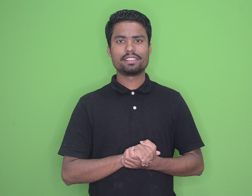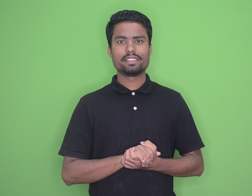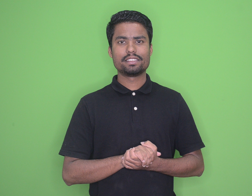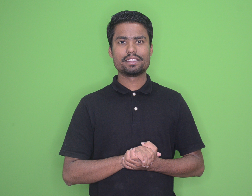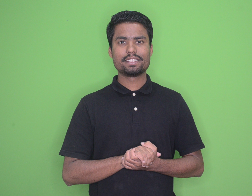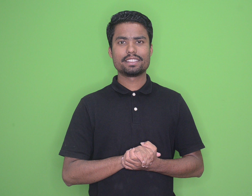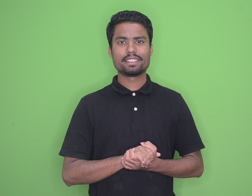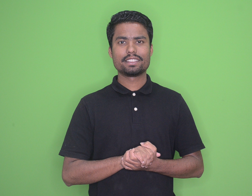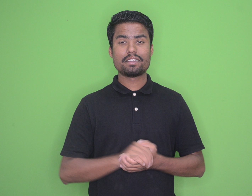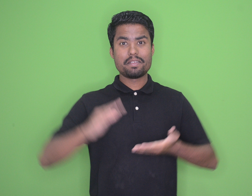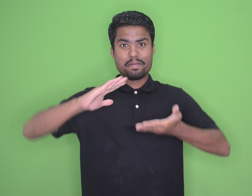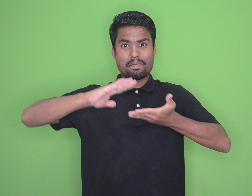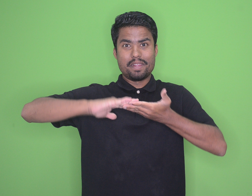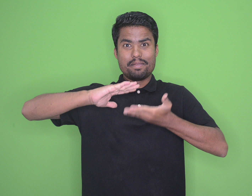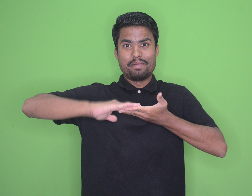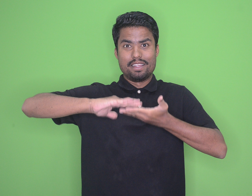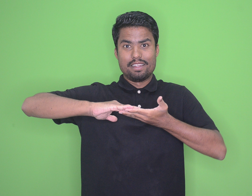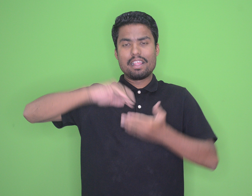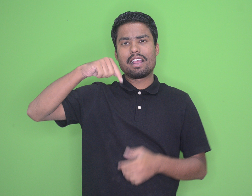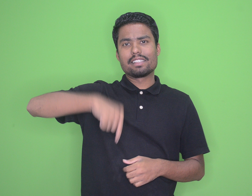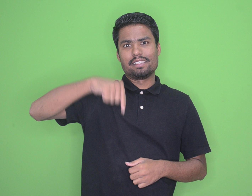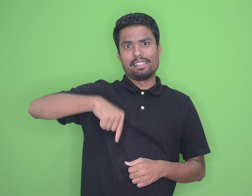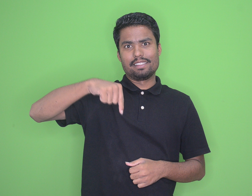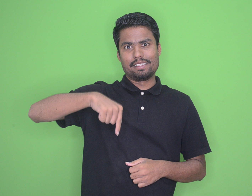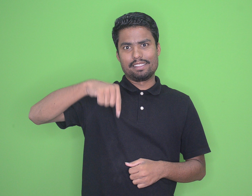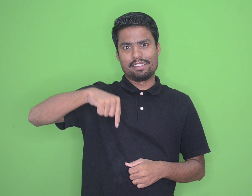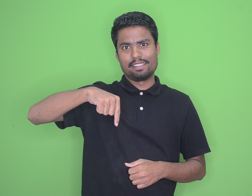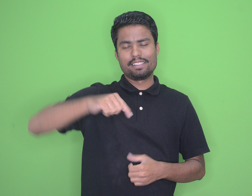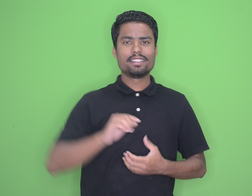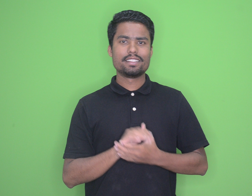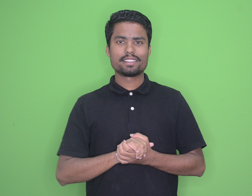Marriage is today